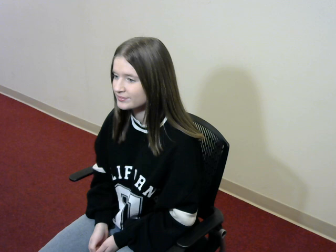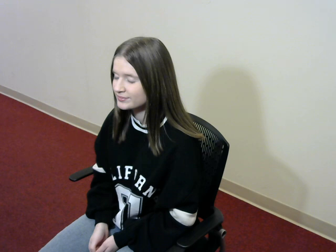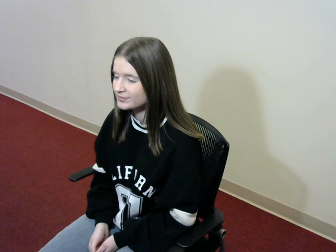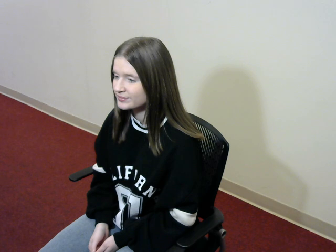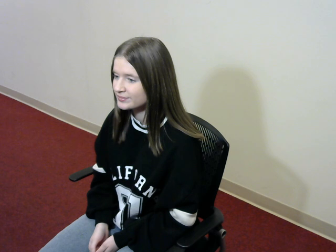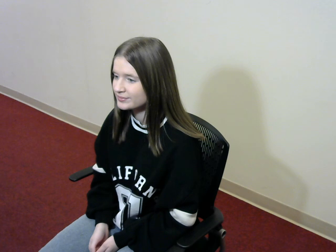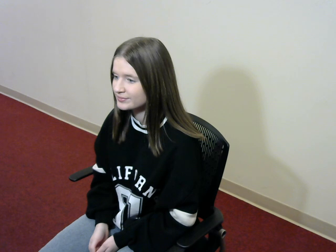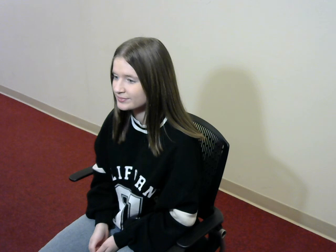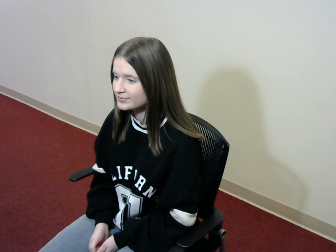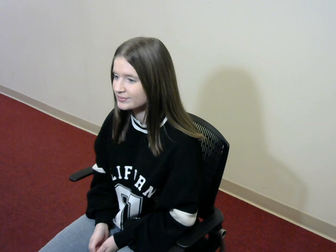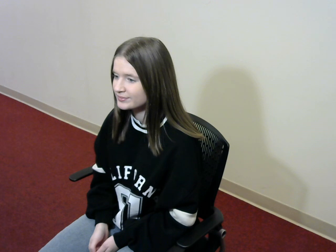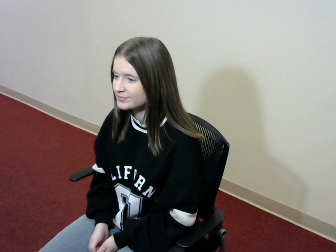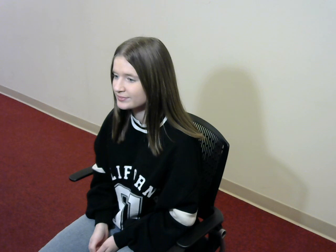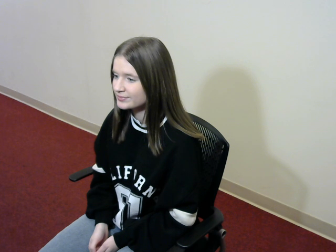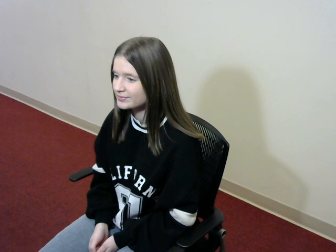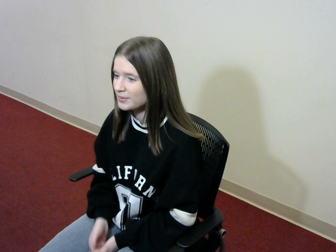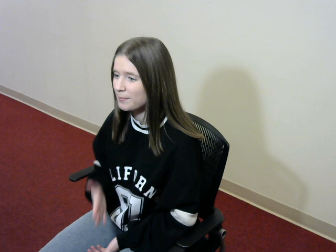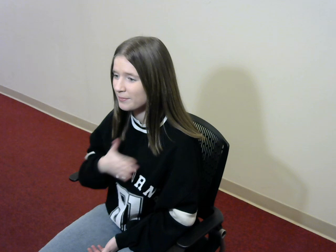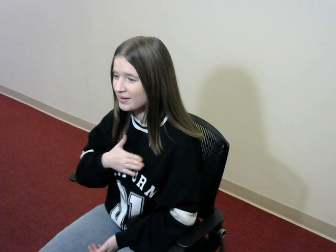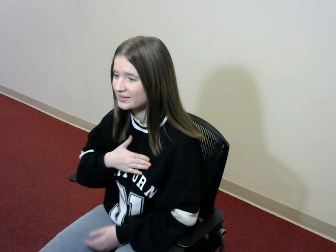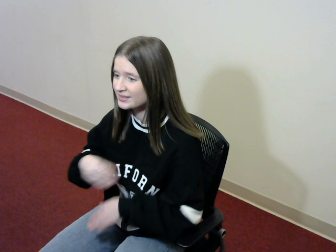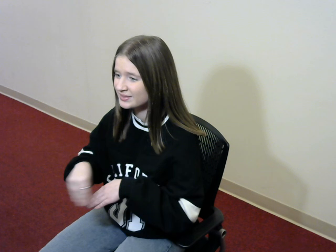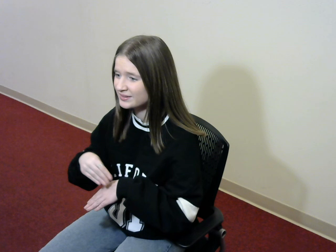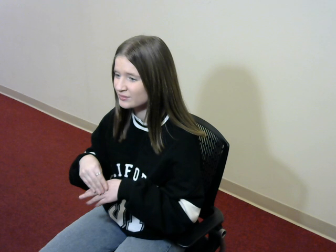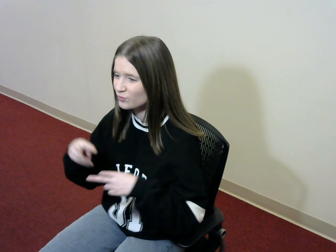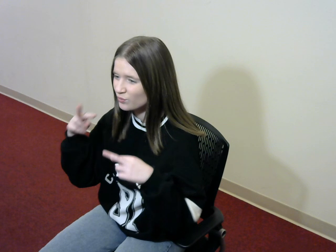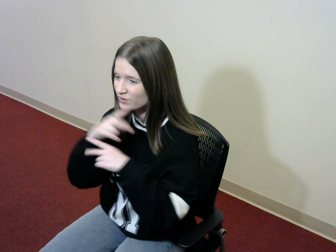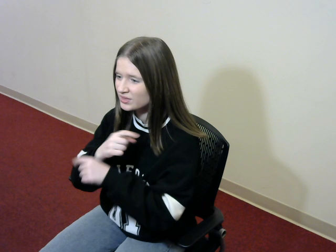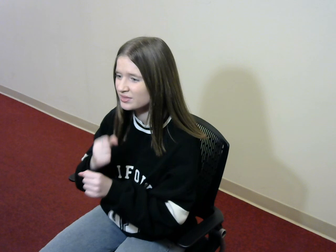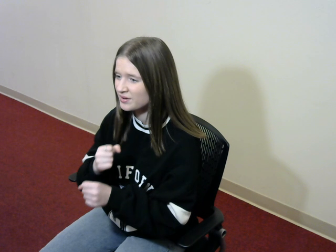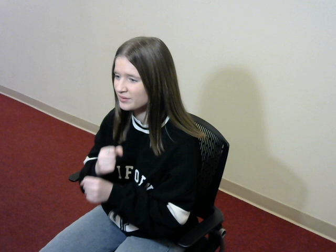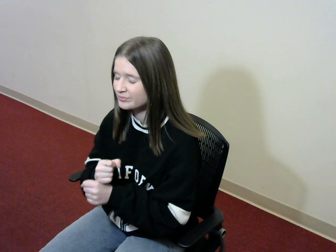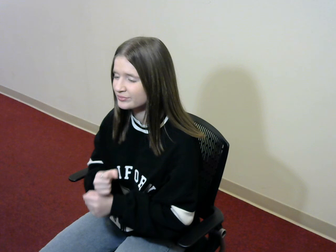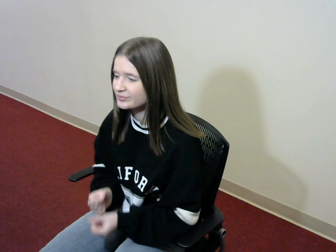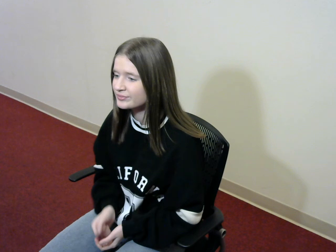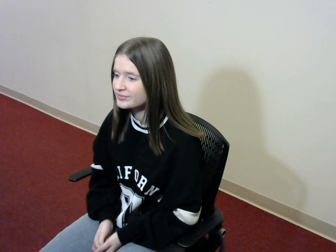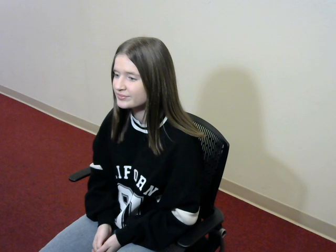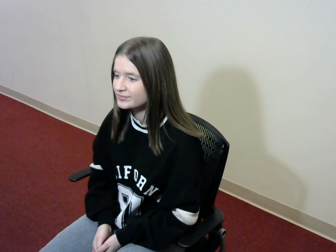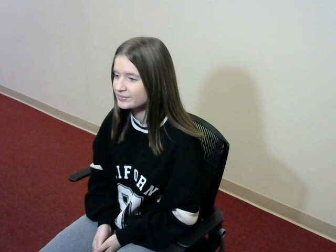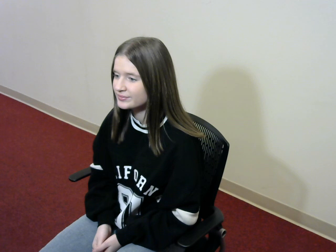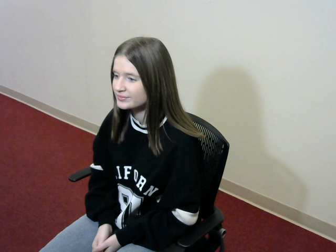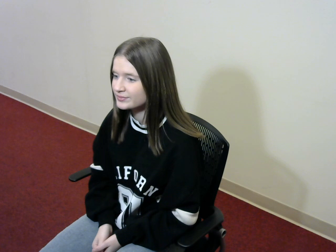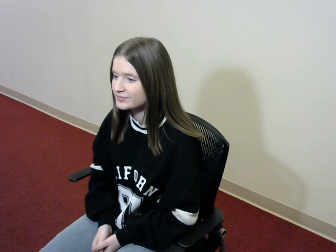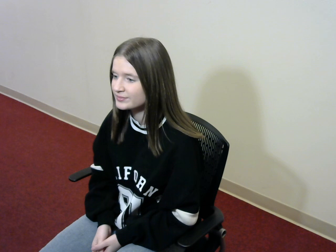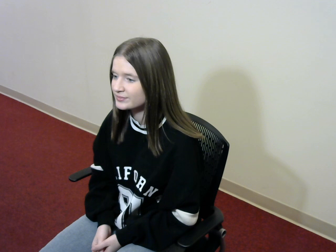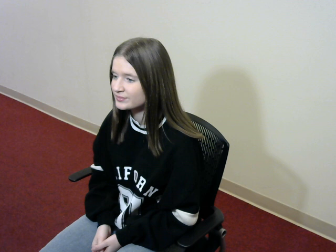Mənim həyat yoldaşım səhv edib